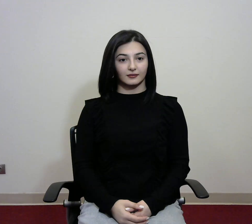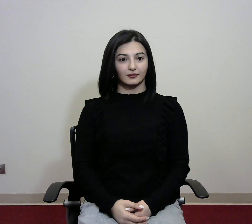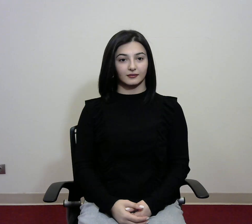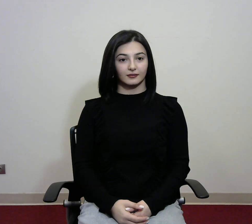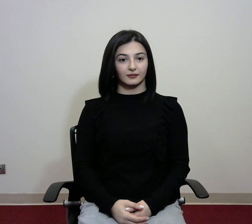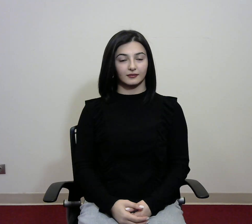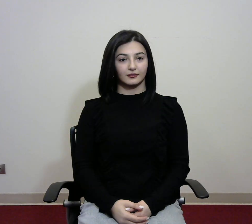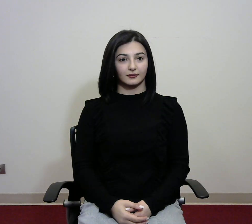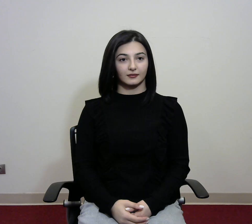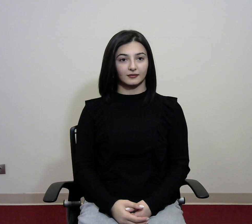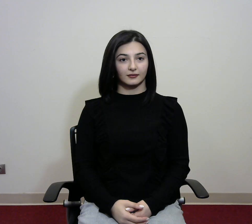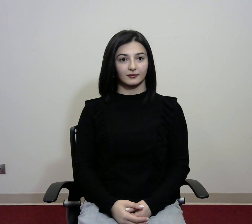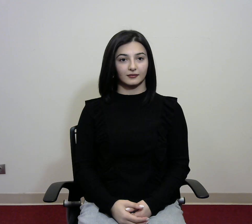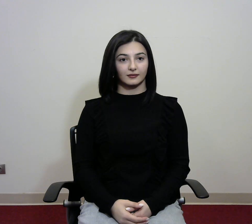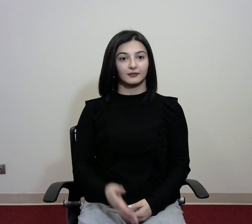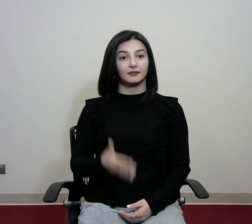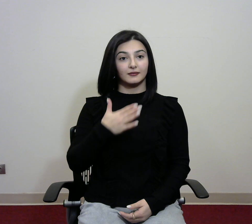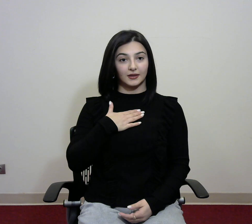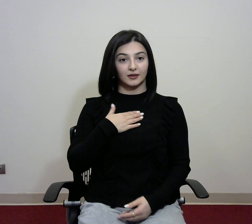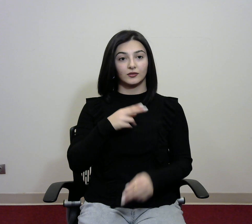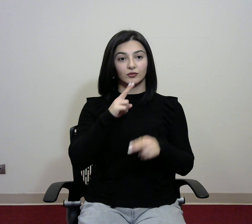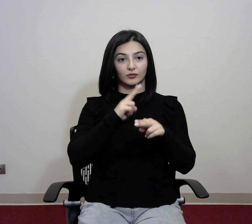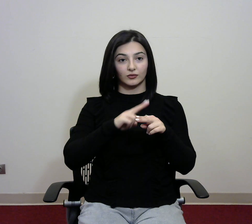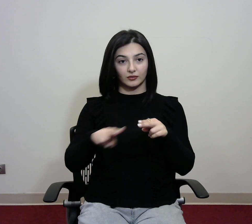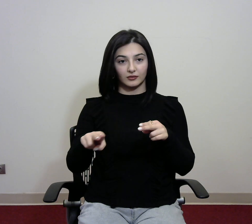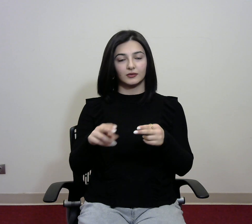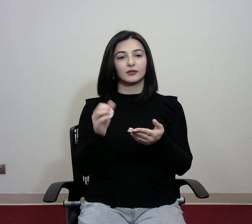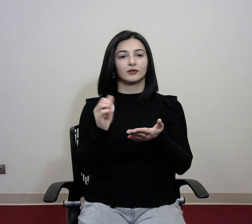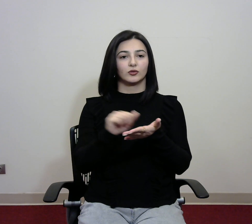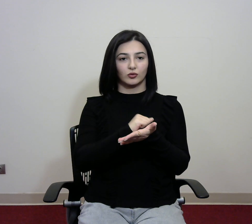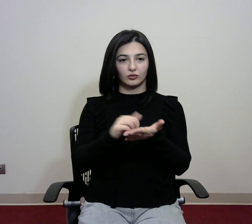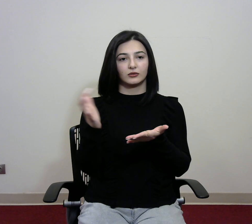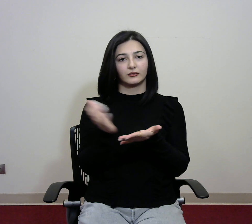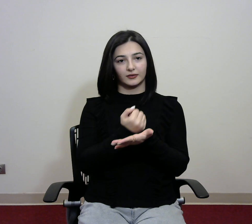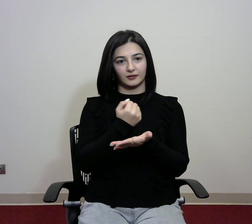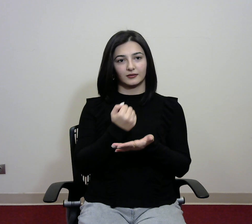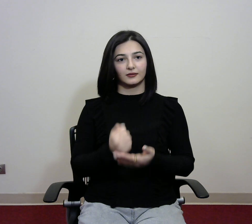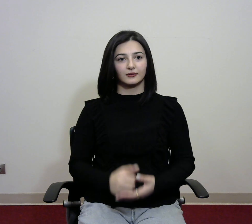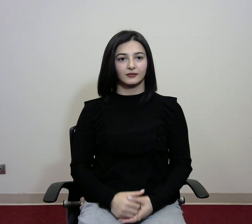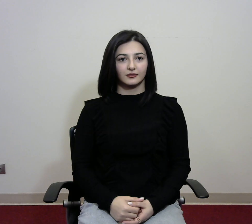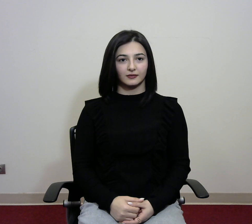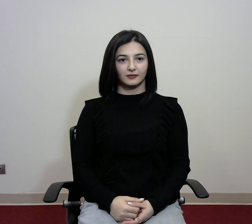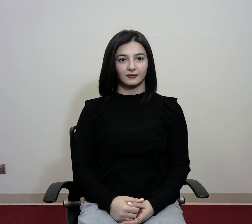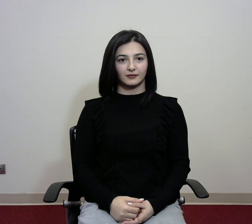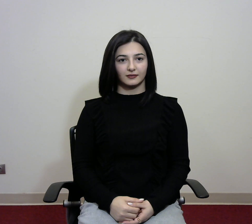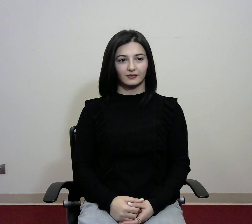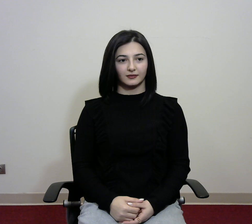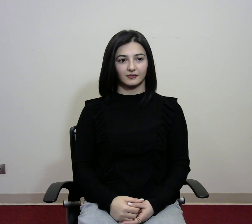Mən itirdiyim sənədi tapmışam